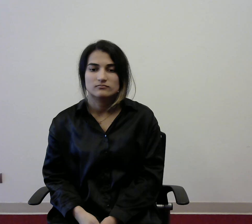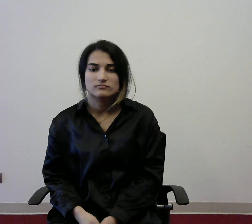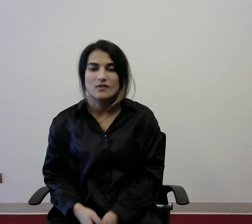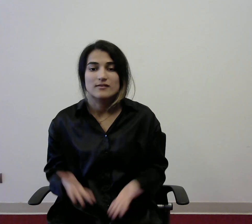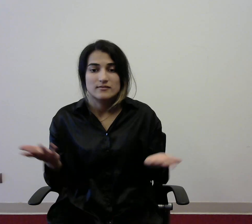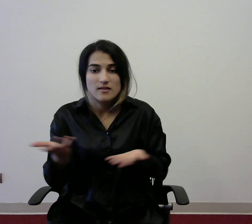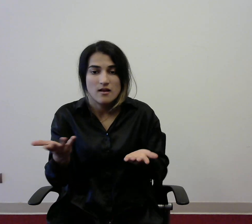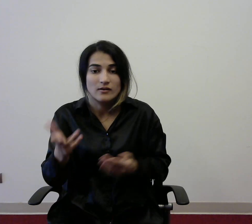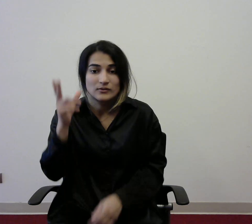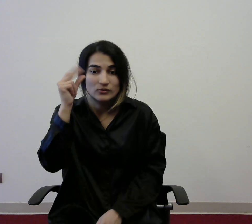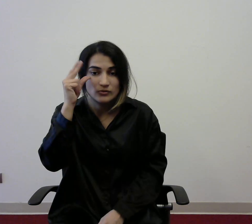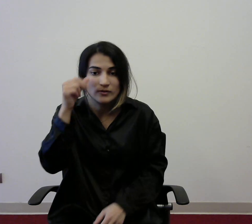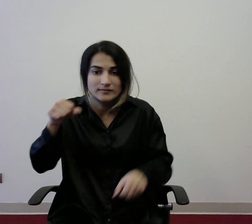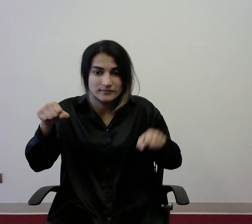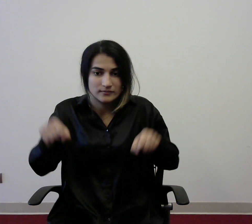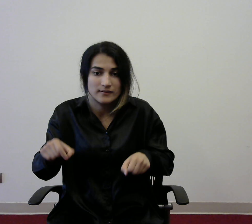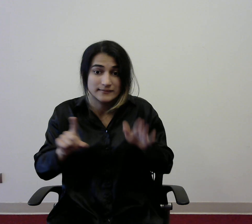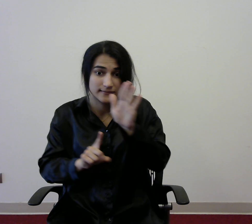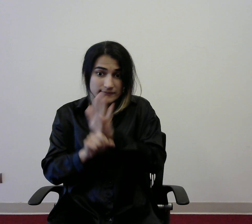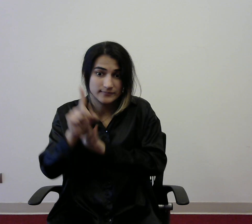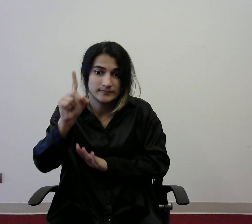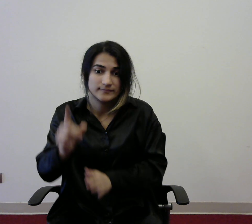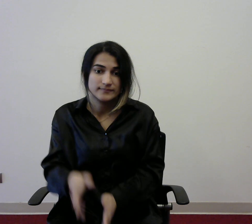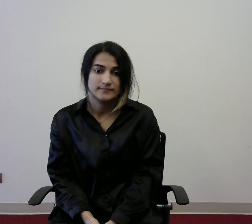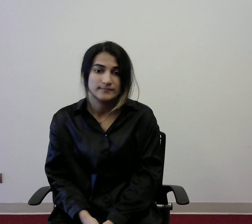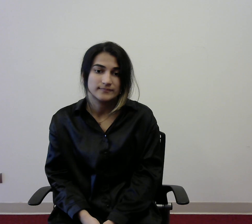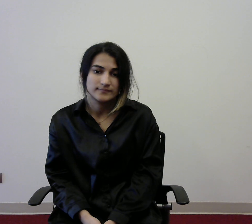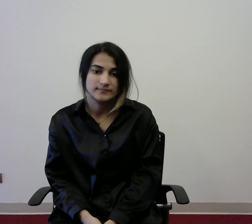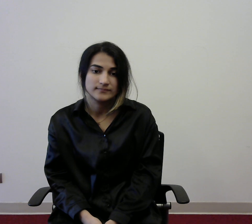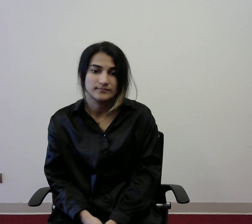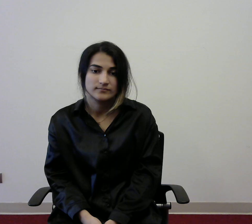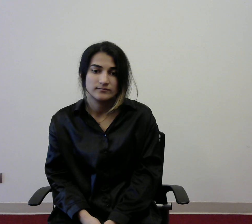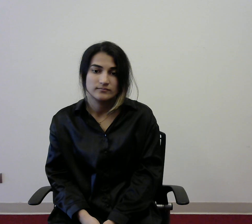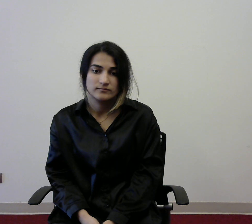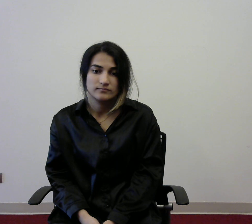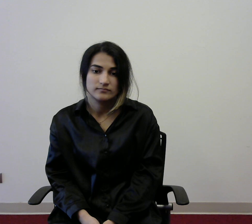Hansı tarixdən hüququm başlayır?